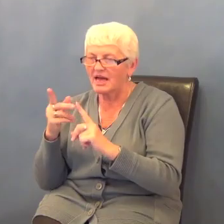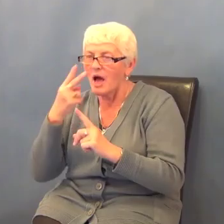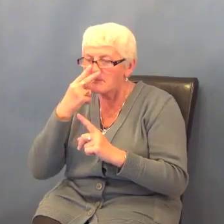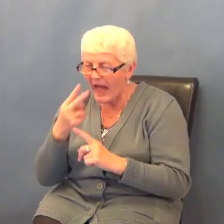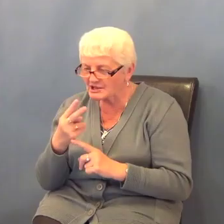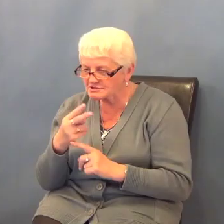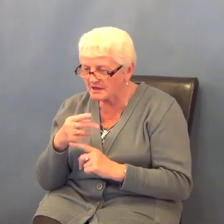Patrzy...